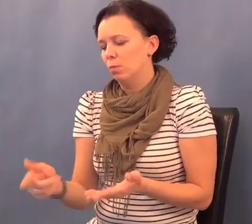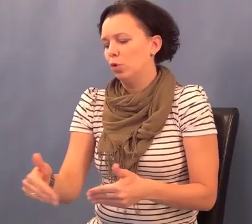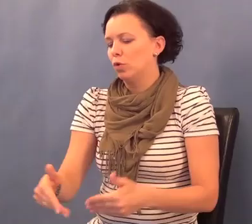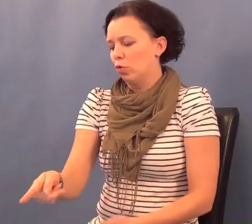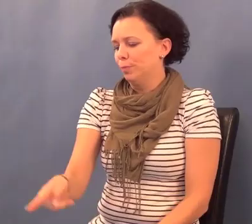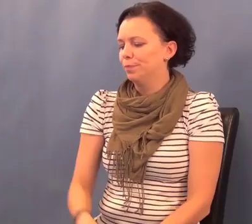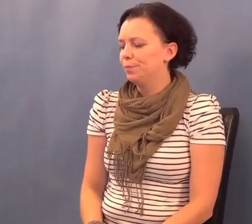Może to jest to.